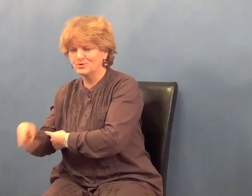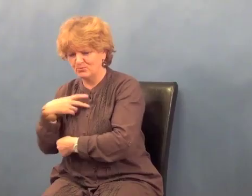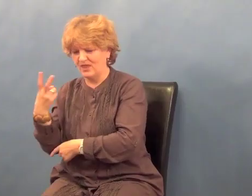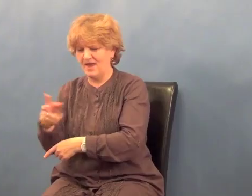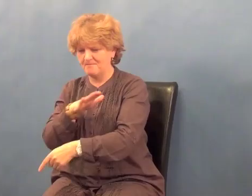Były dwa pełne, a jeden jest pusty?